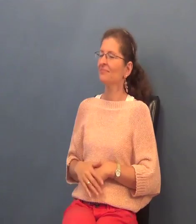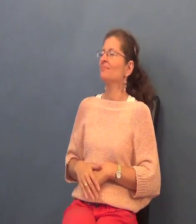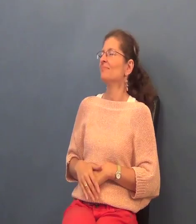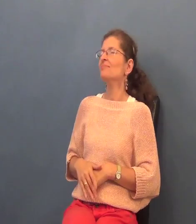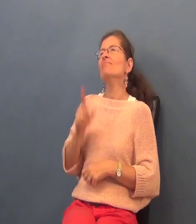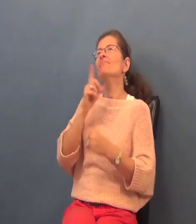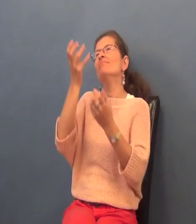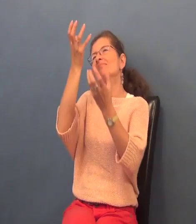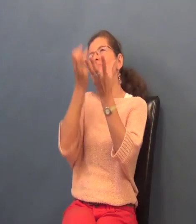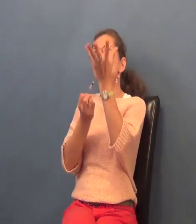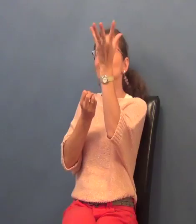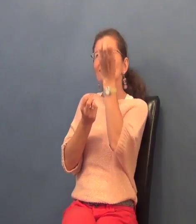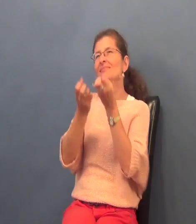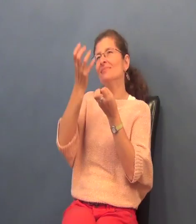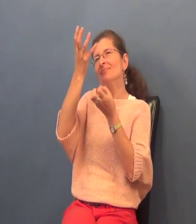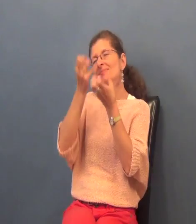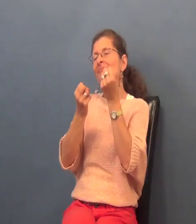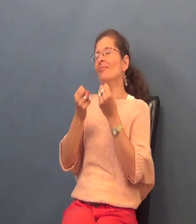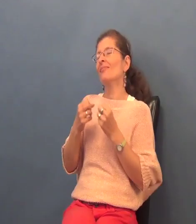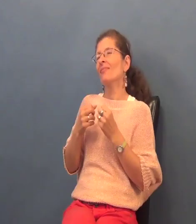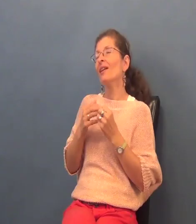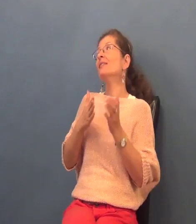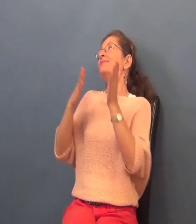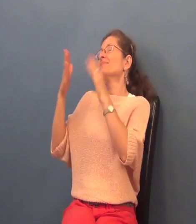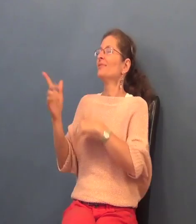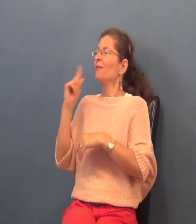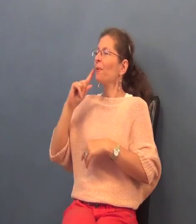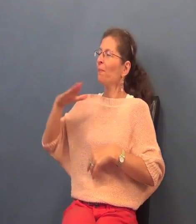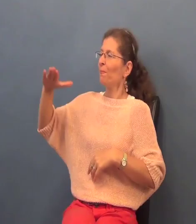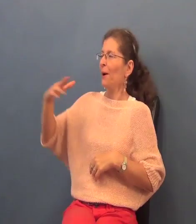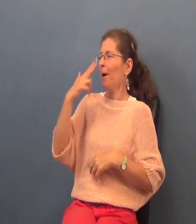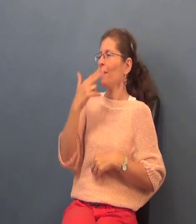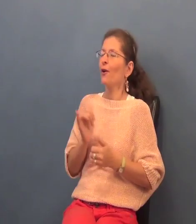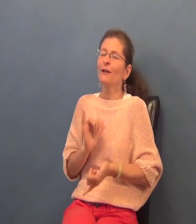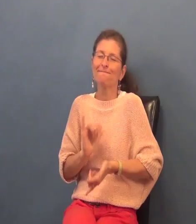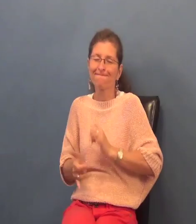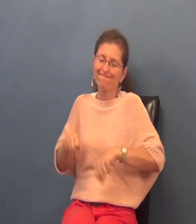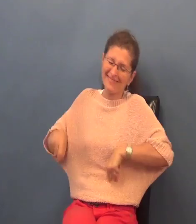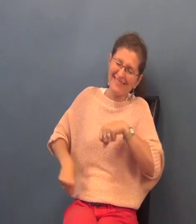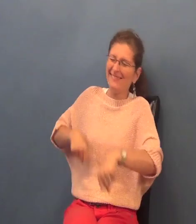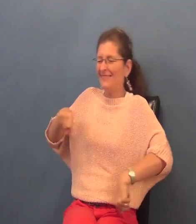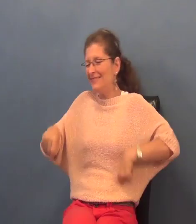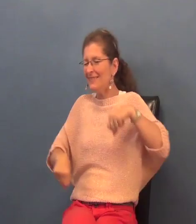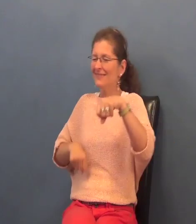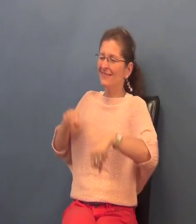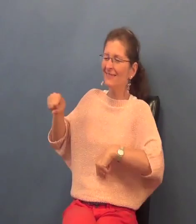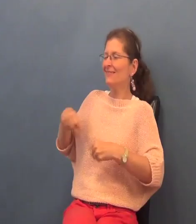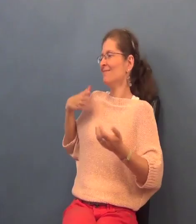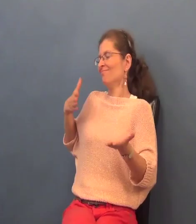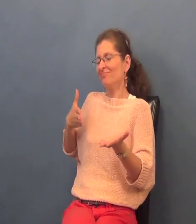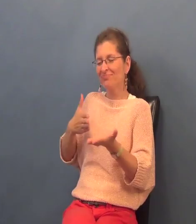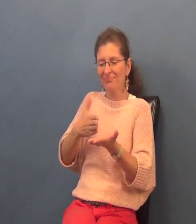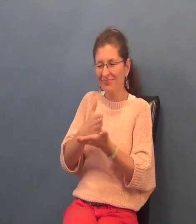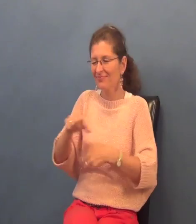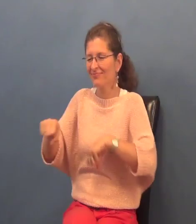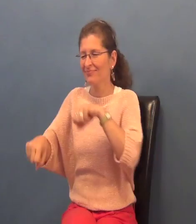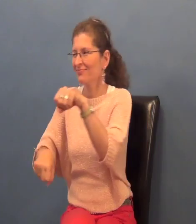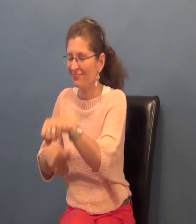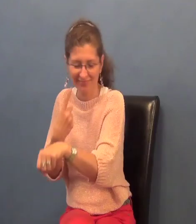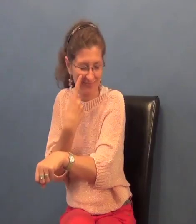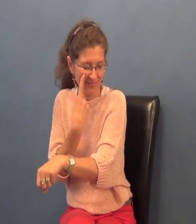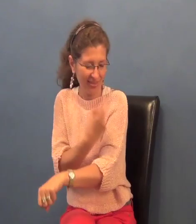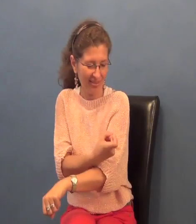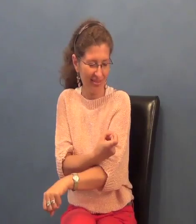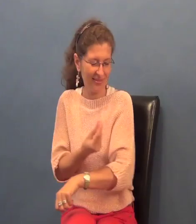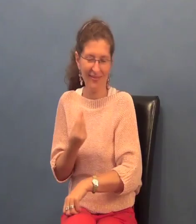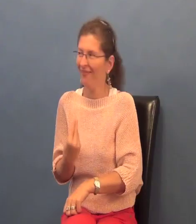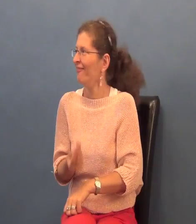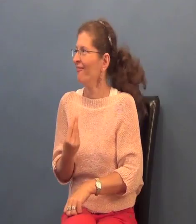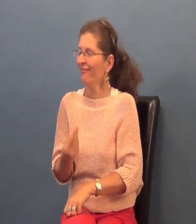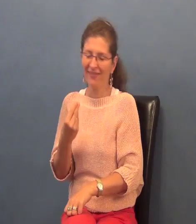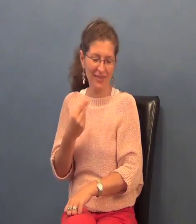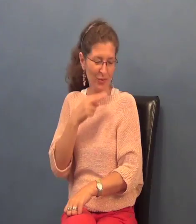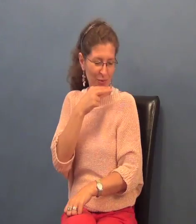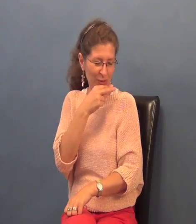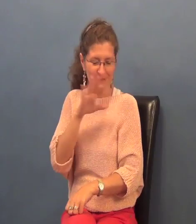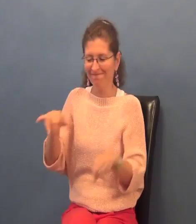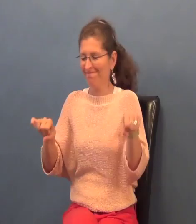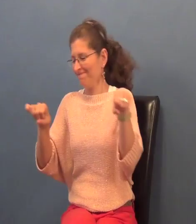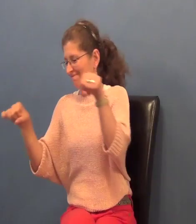Mężczyzna zrywa gruszki. Następnie pojawia się chłopiec na rowerze. Zauważa wspaniałe gruszki, odstawia rower.